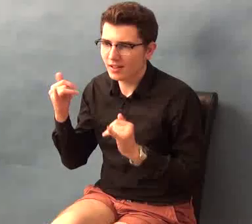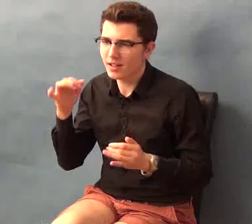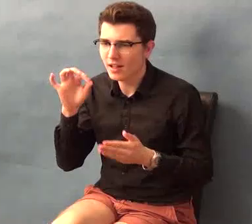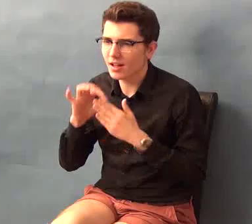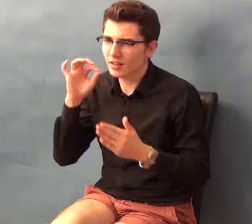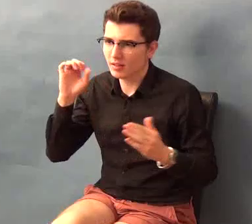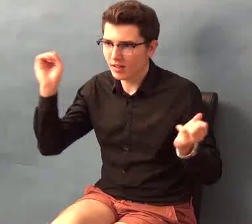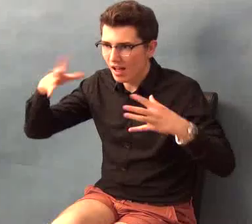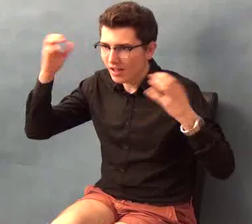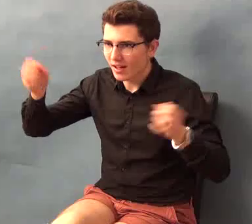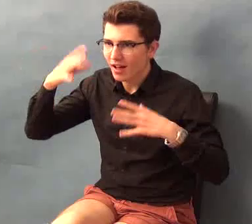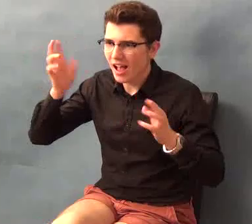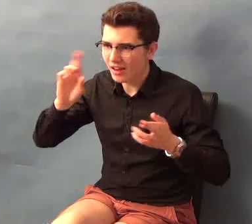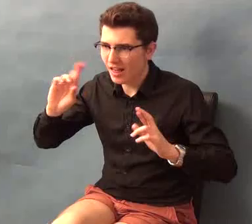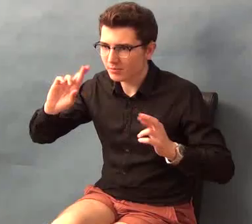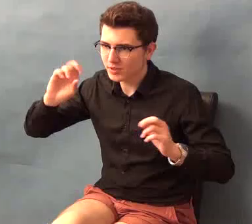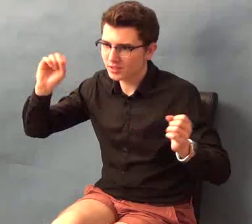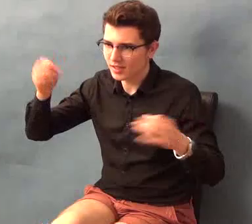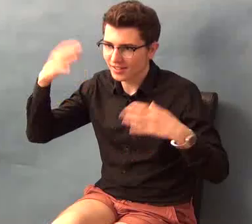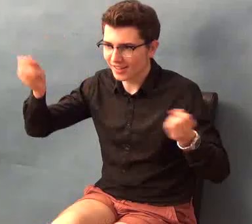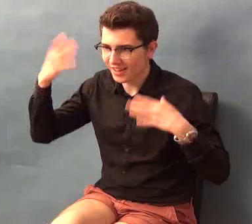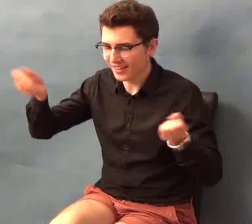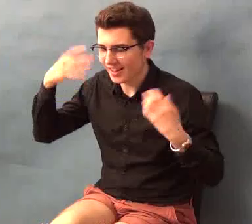Nagle włączył się alarm.